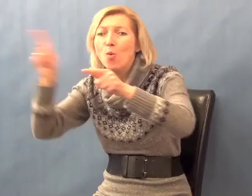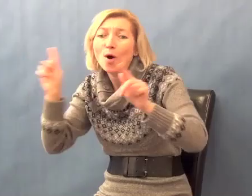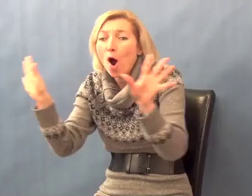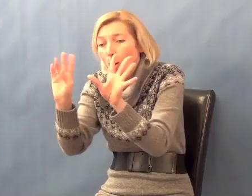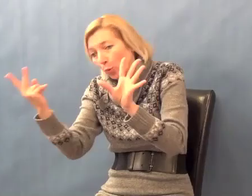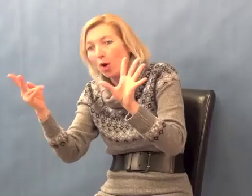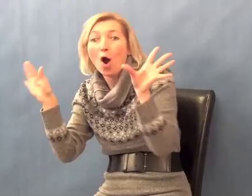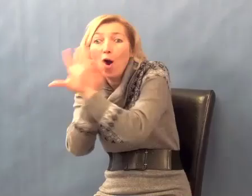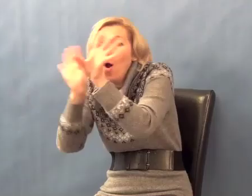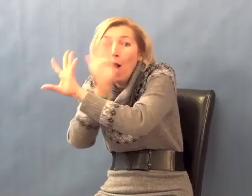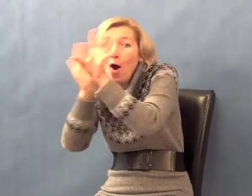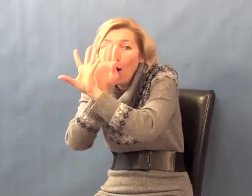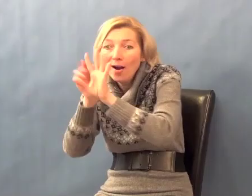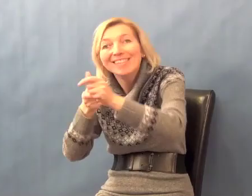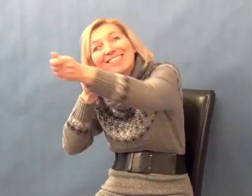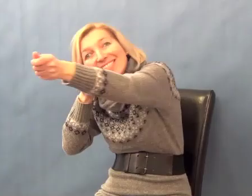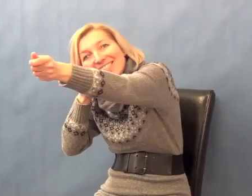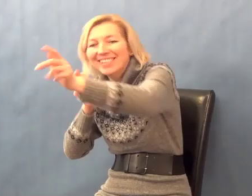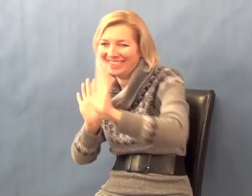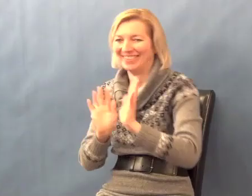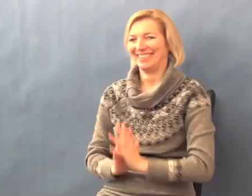Drugi chłopiec, obok tego, który protestuje, kieruje w niego strzałę.